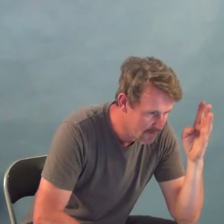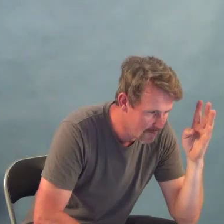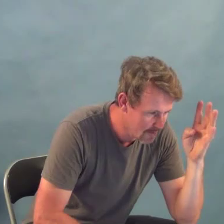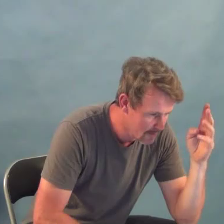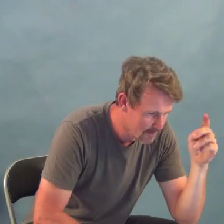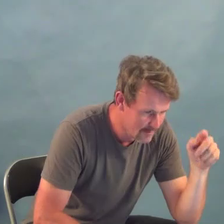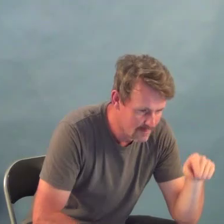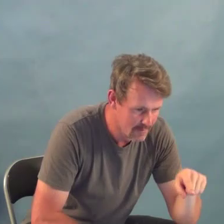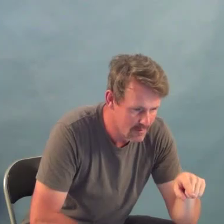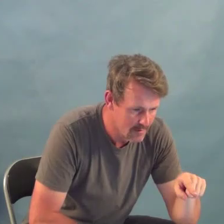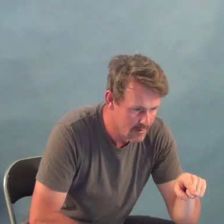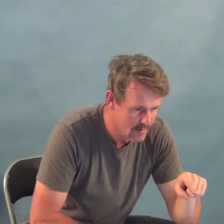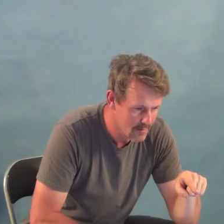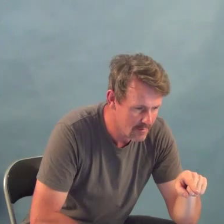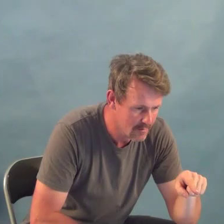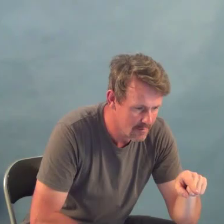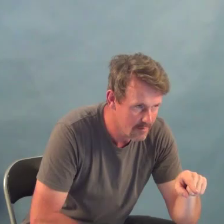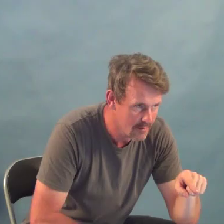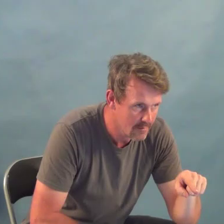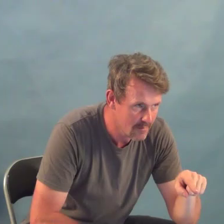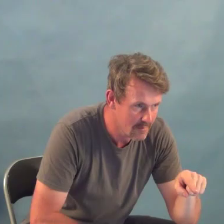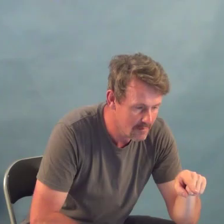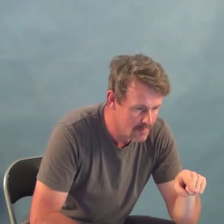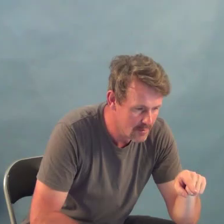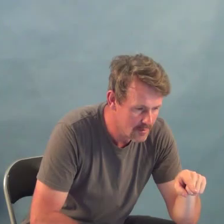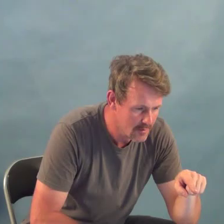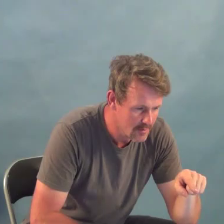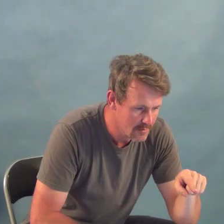Tutaj...